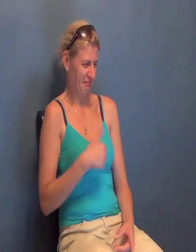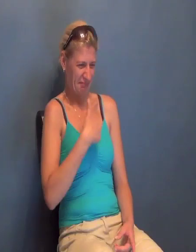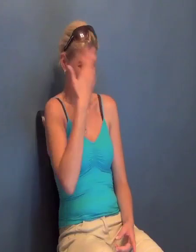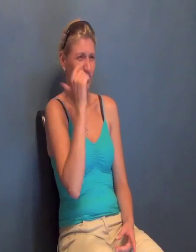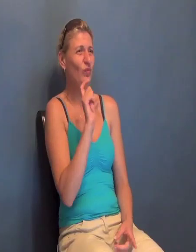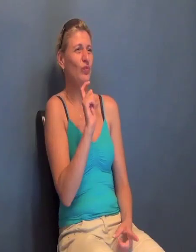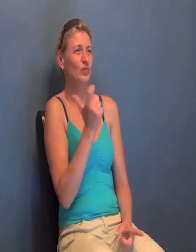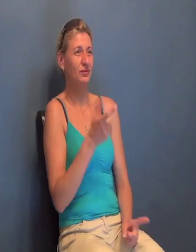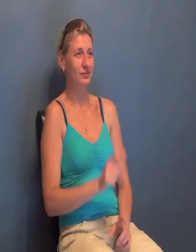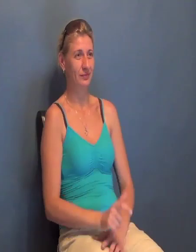Nie wiem co to oznacza.